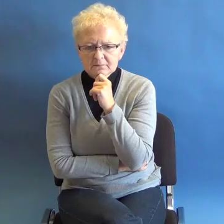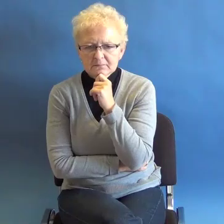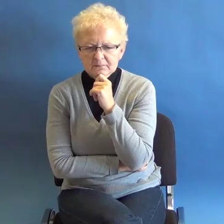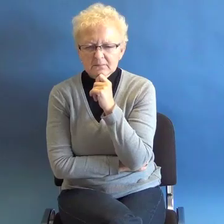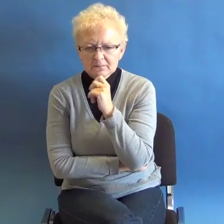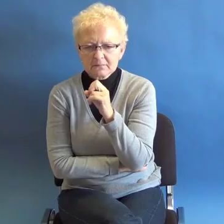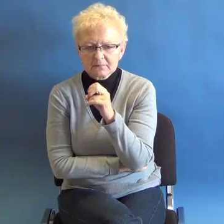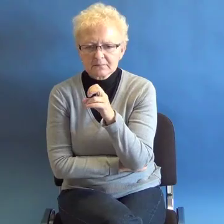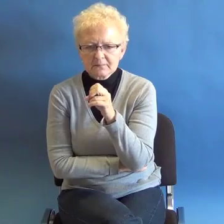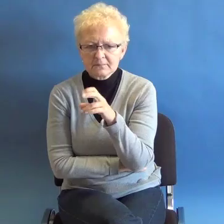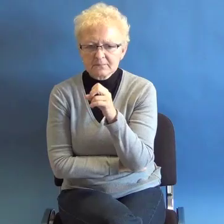Tak.